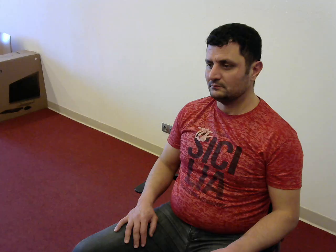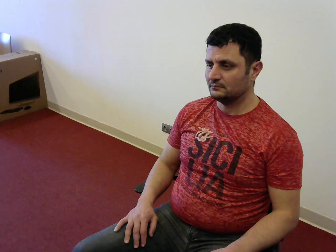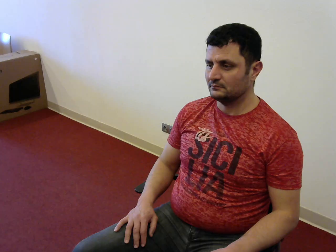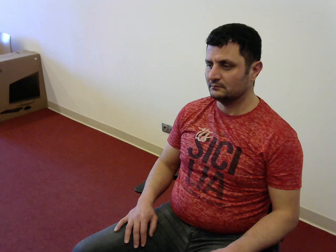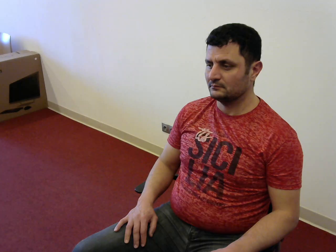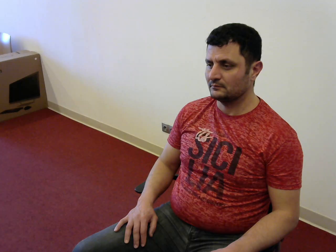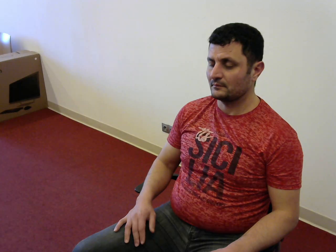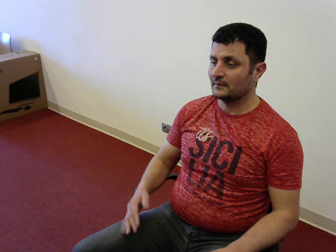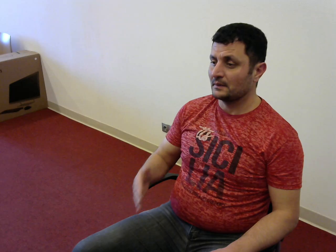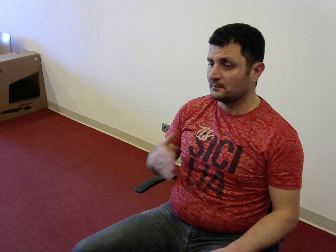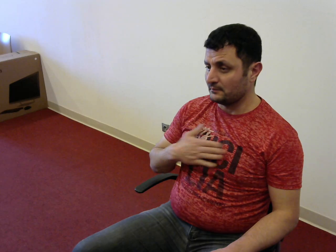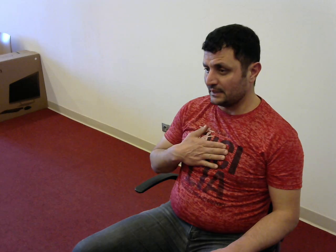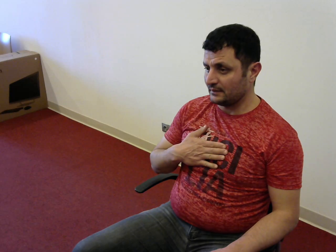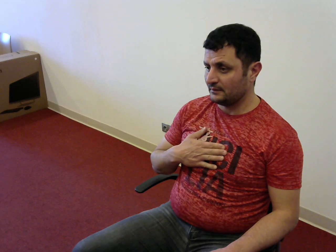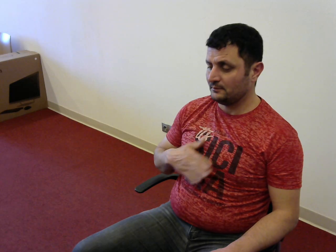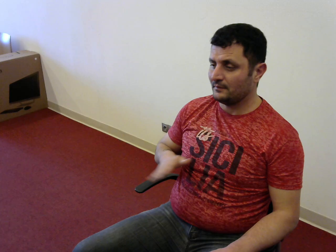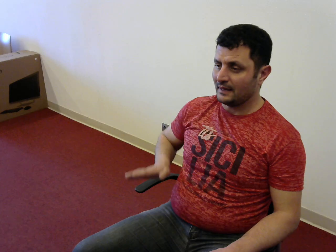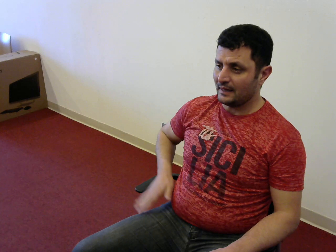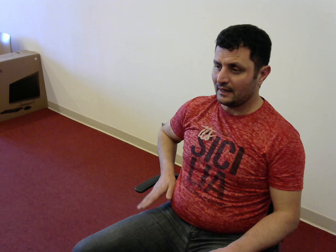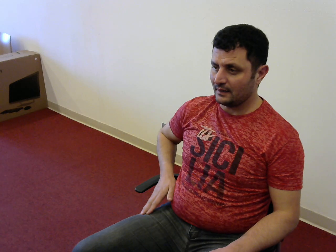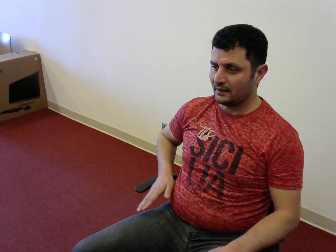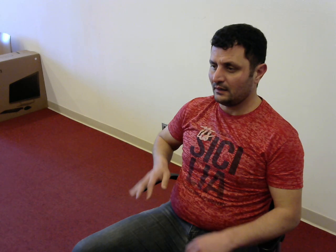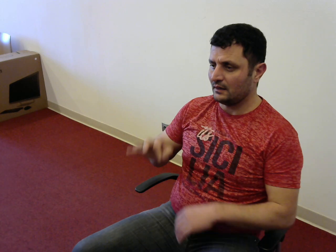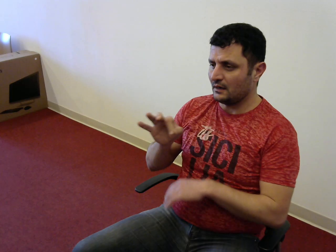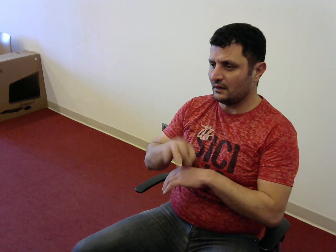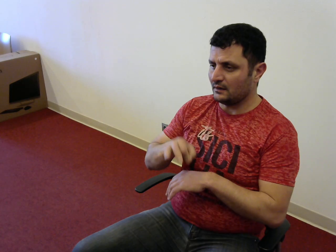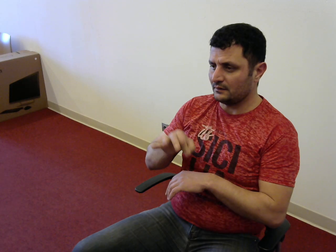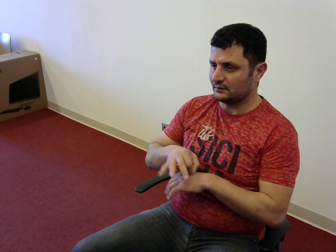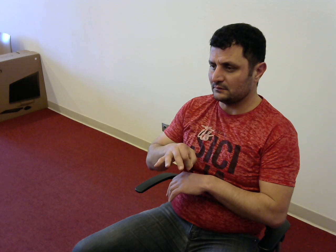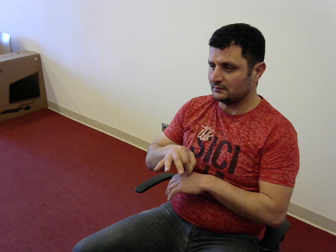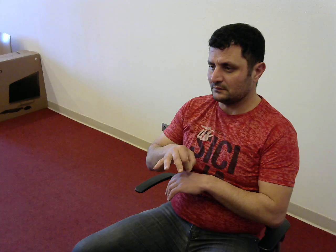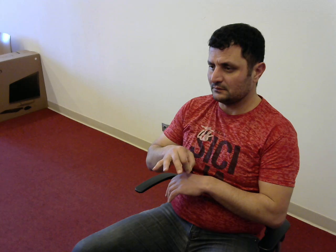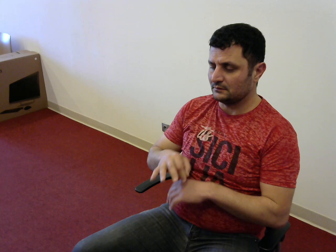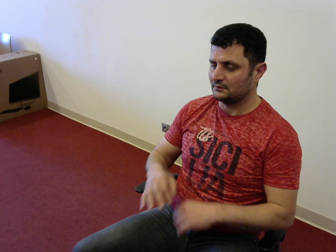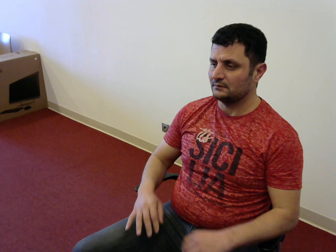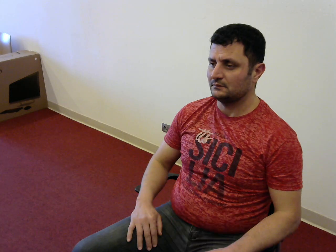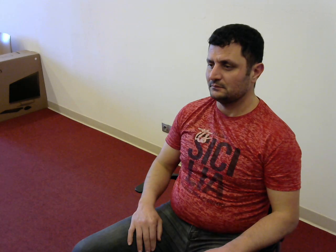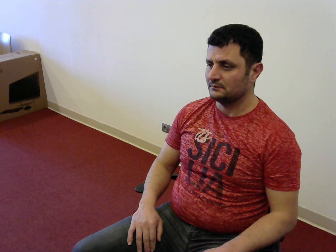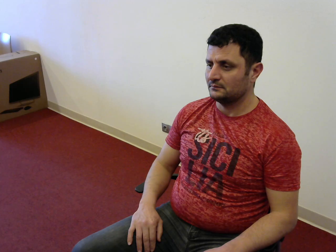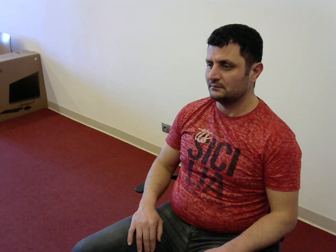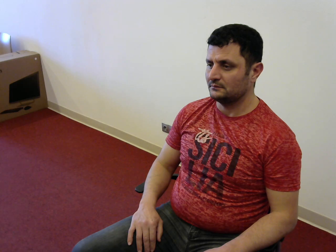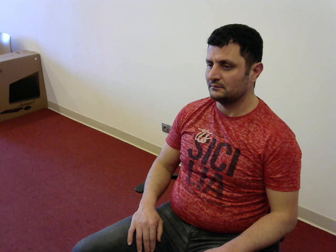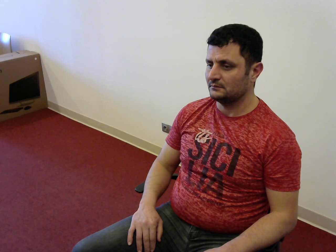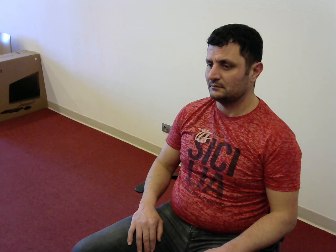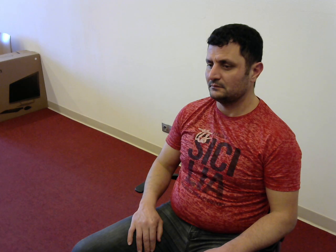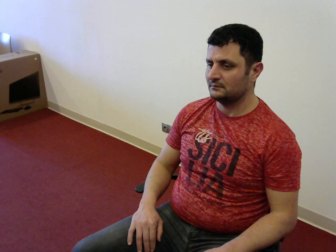Mənim ayağım ağrıyır